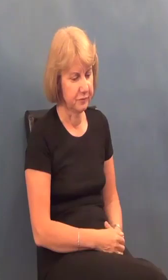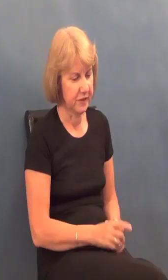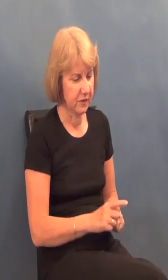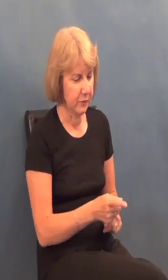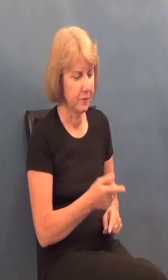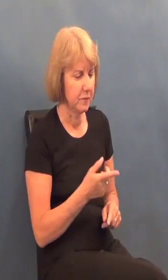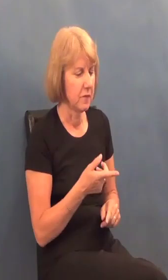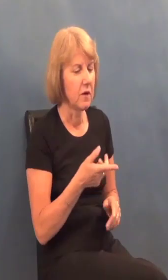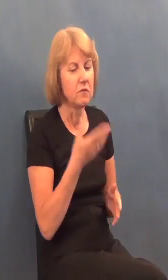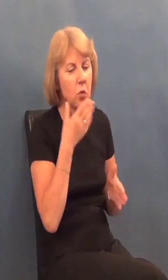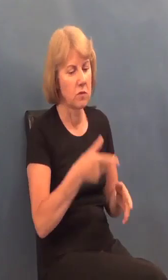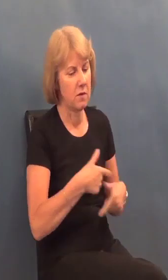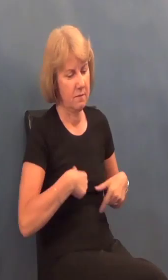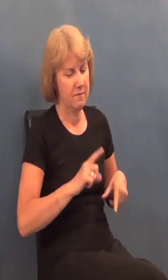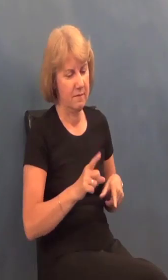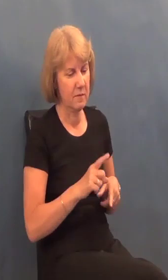To też pokazuje, że nie wolno chodzić w bikini po ulicy.